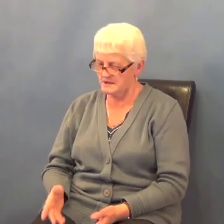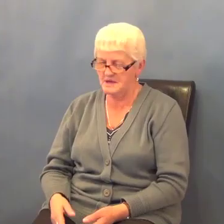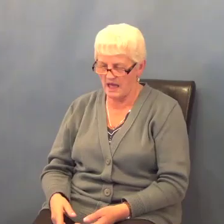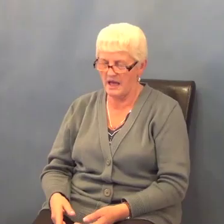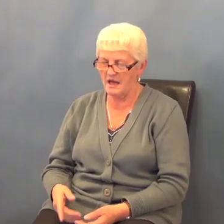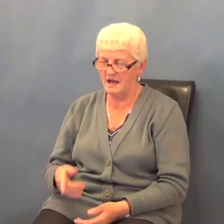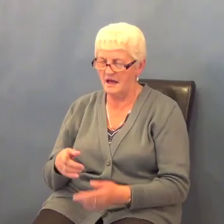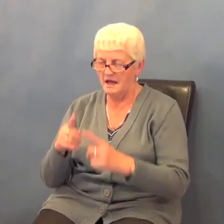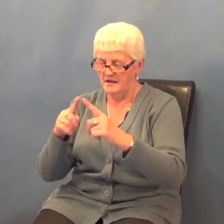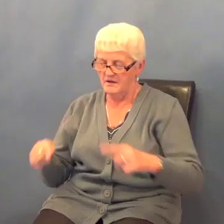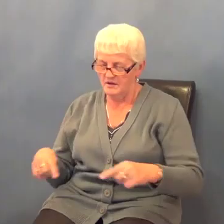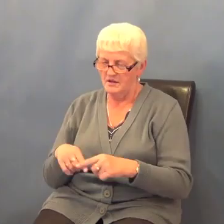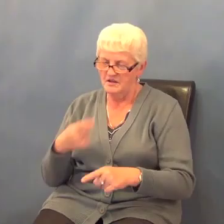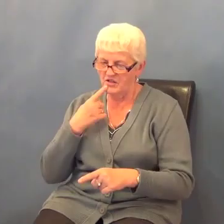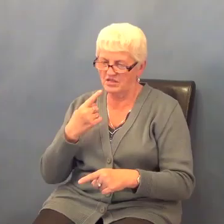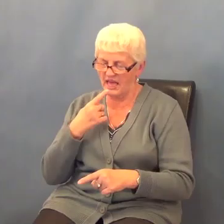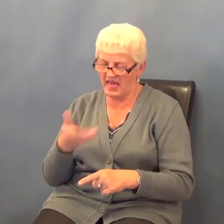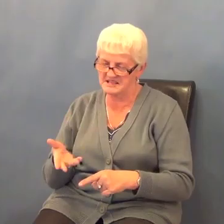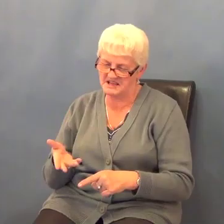Trójkątny znak, co to jest?